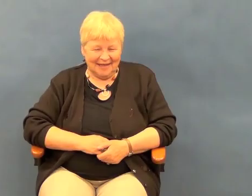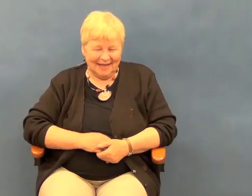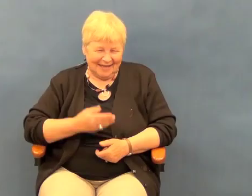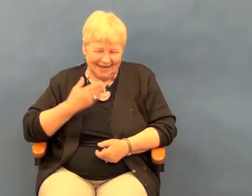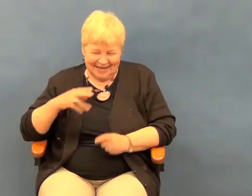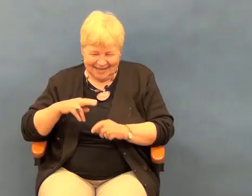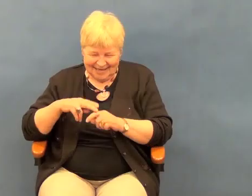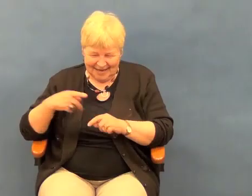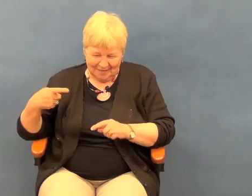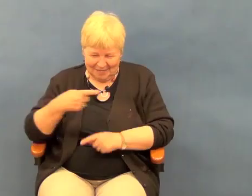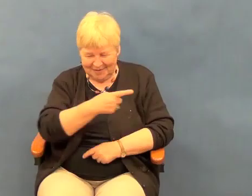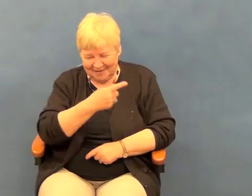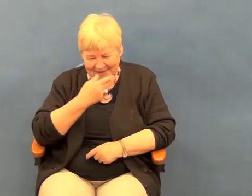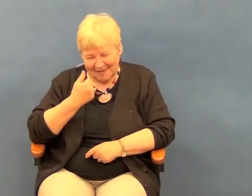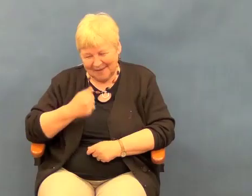Nie ma takich zegarków z latającą wskazówką.